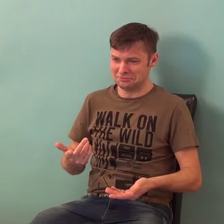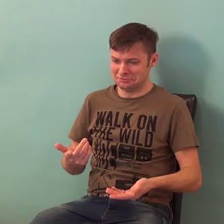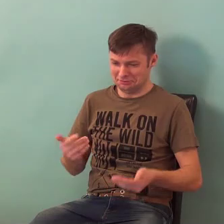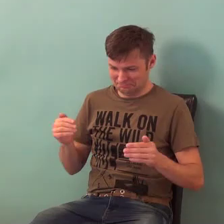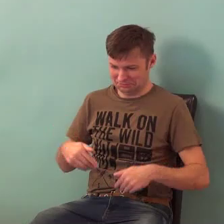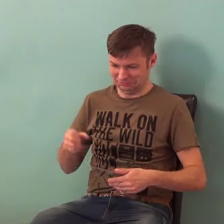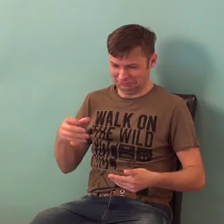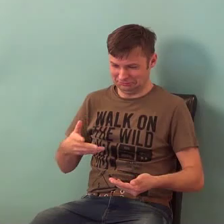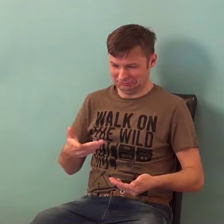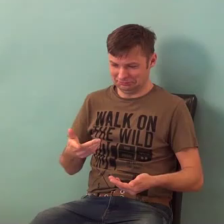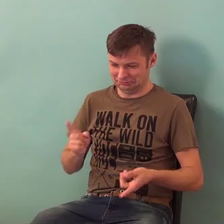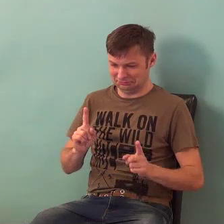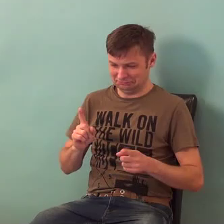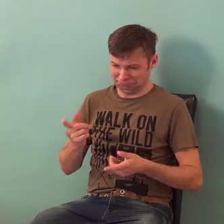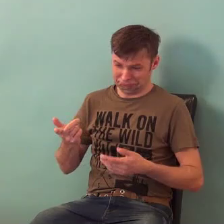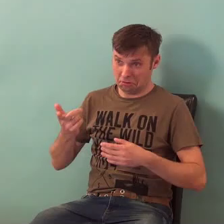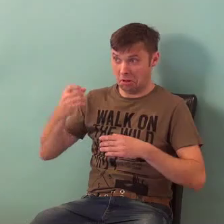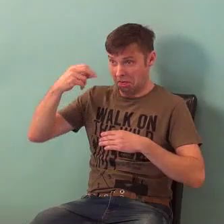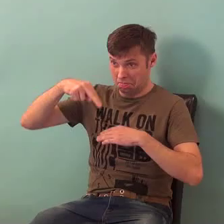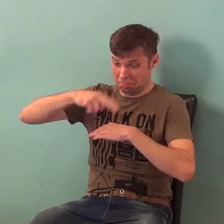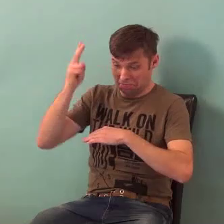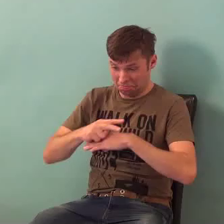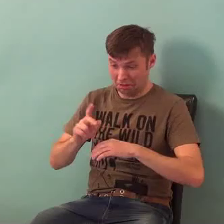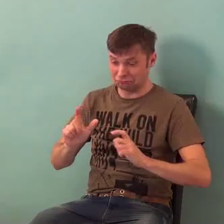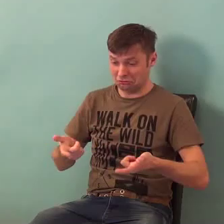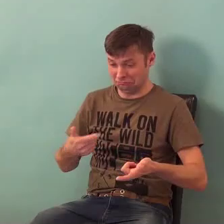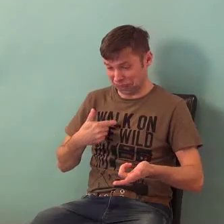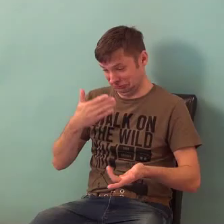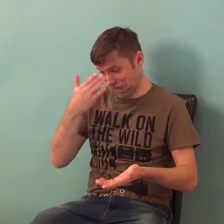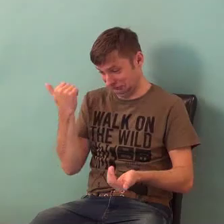Można brać prysznic, może chodzi o to, że podczas prysznica ktoś może się poślizgnąć w wannie.